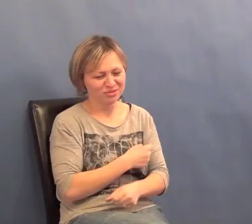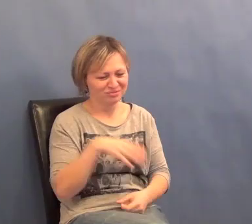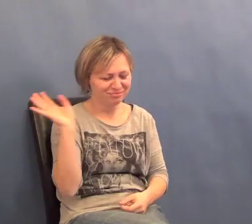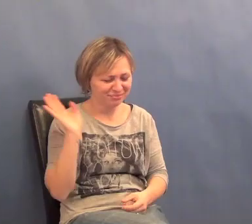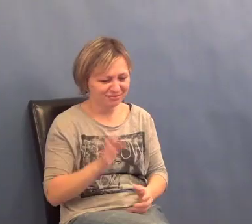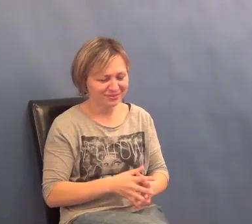O nie.